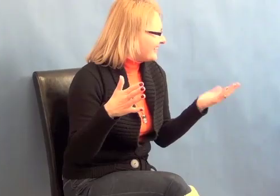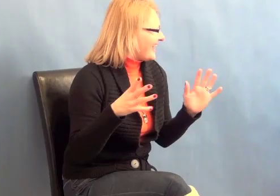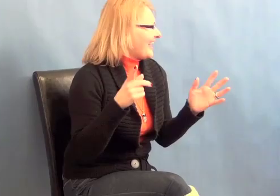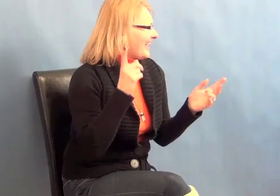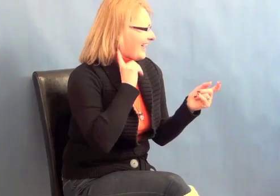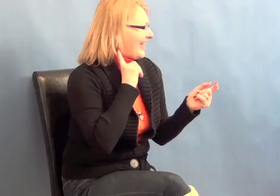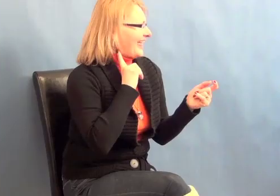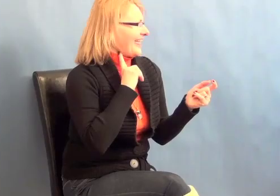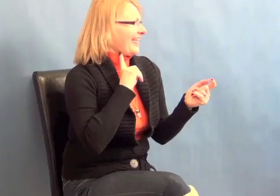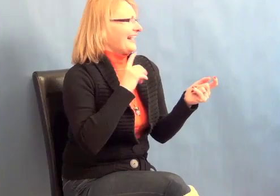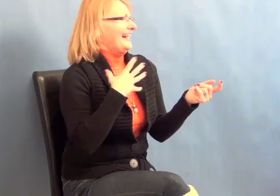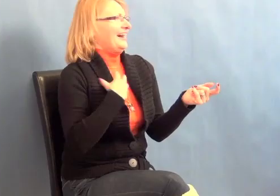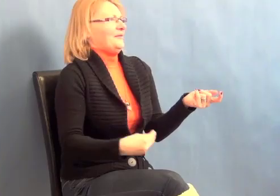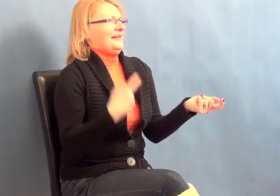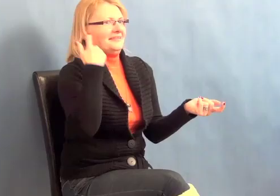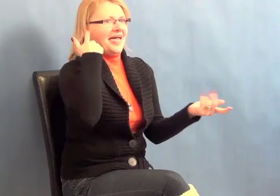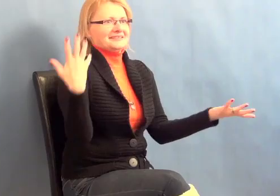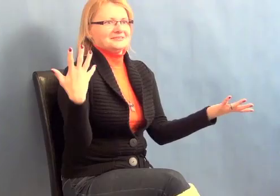Udaje, że nie czuł, nie słyszał.